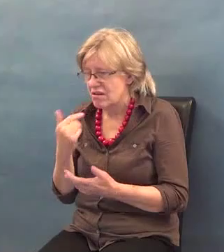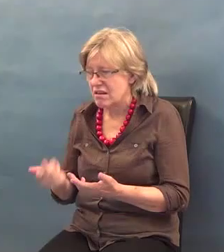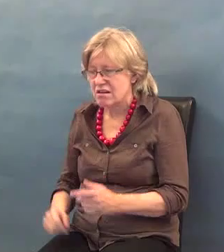Nie ma.